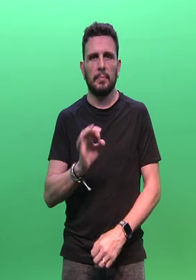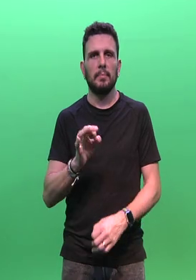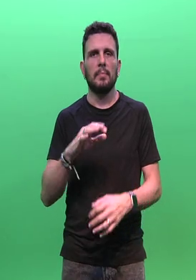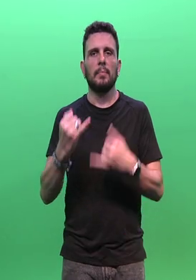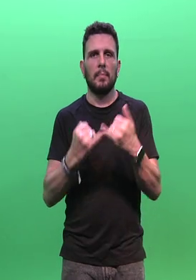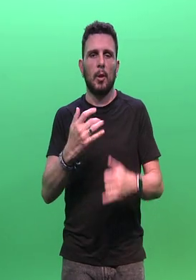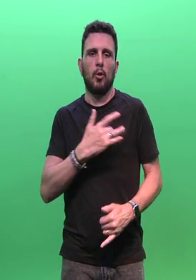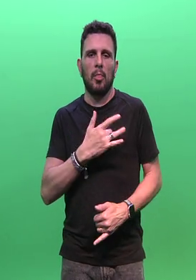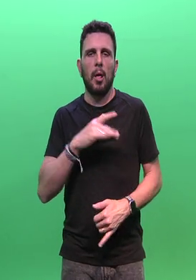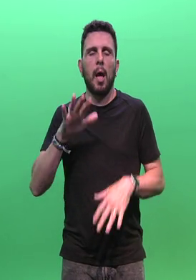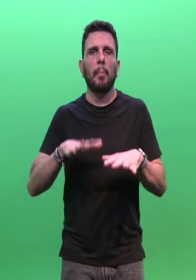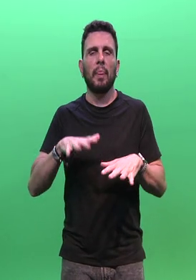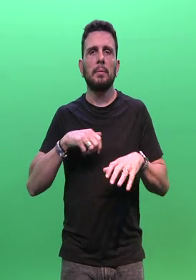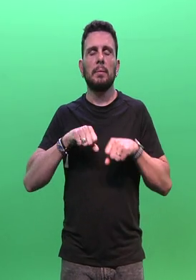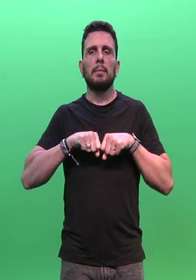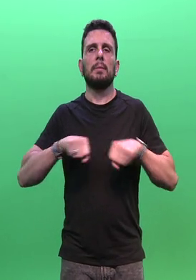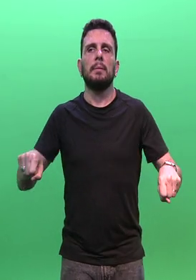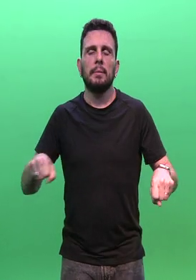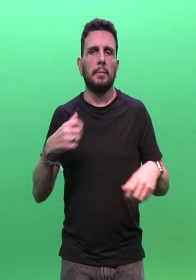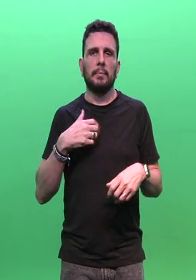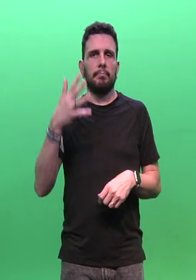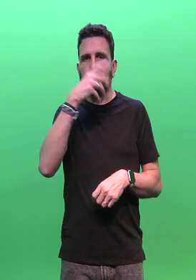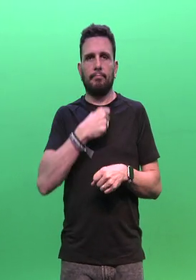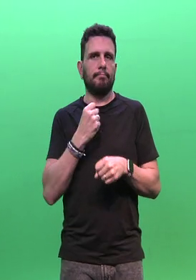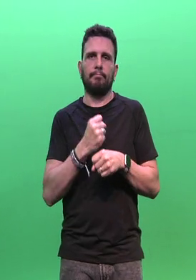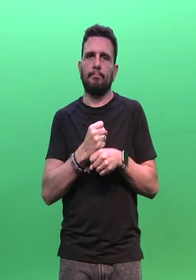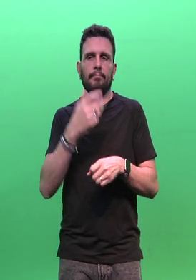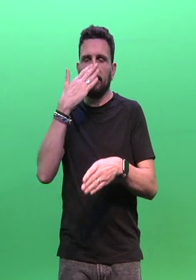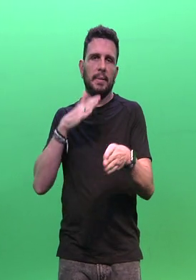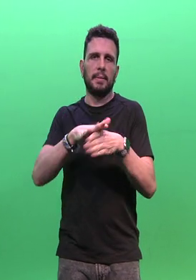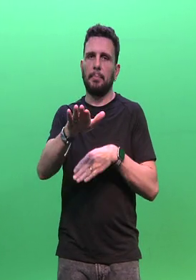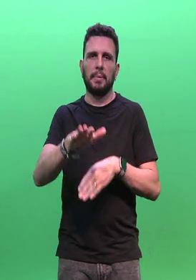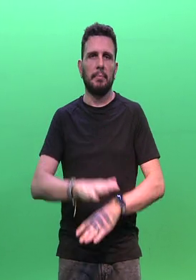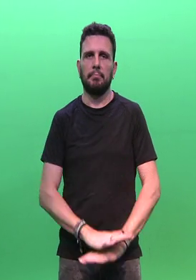Sí, tinc problemes de cor, de vegades em desmaio i no puc treballar, de manera permanent.